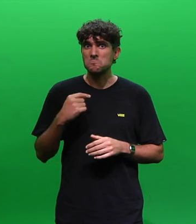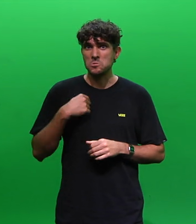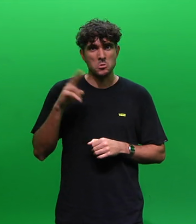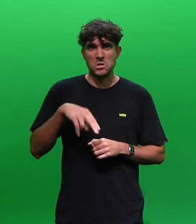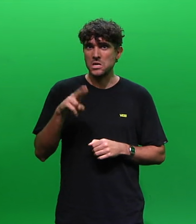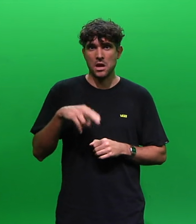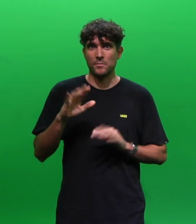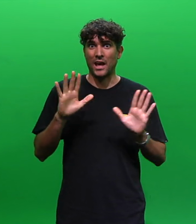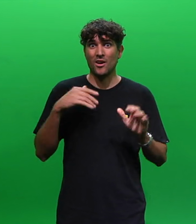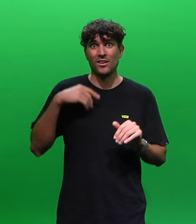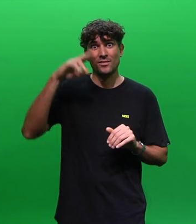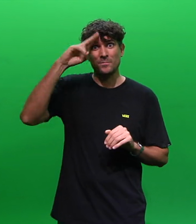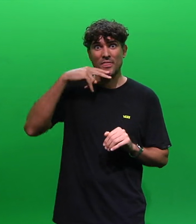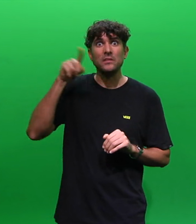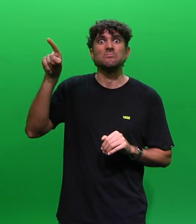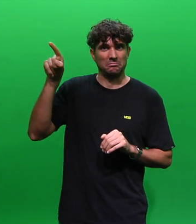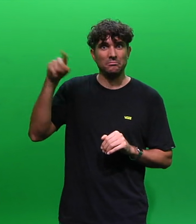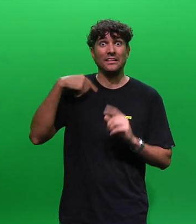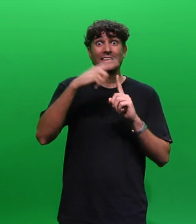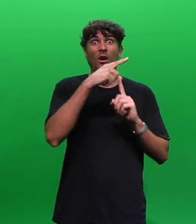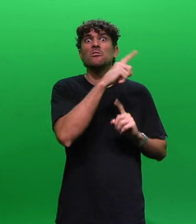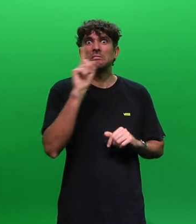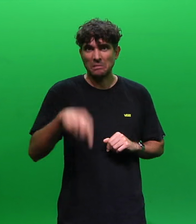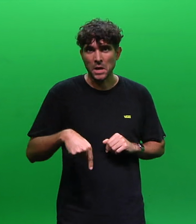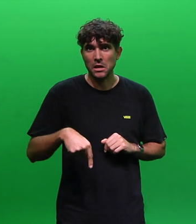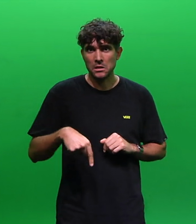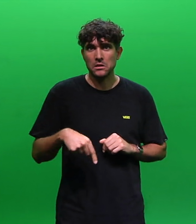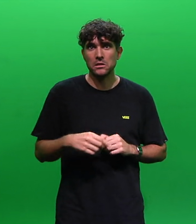A mi no m'ha passat mai, però al meu pare sí, i al meu tiet també.